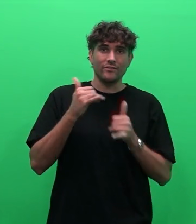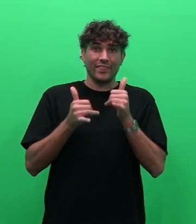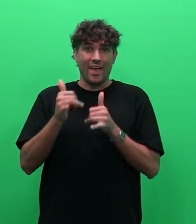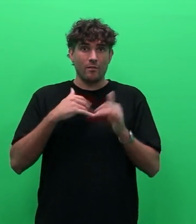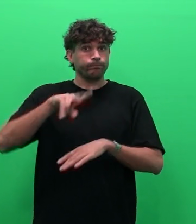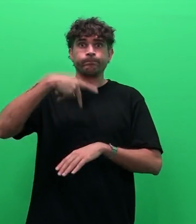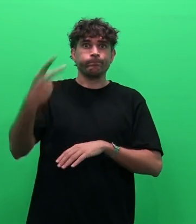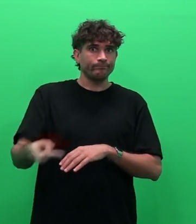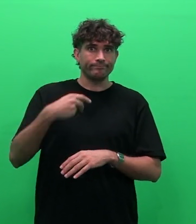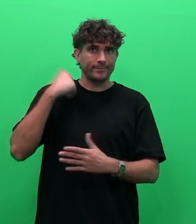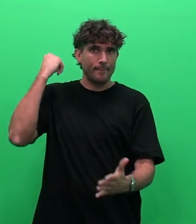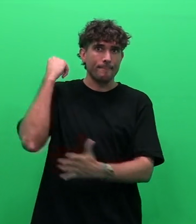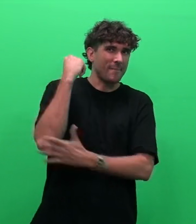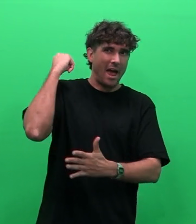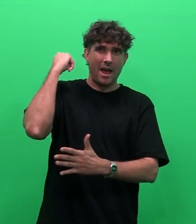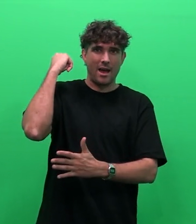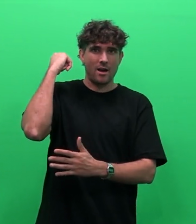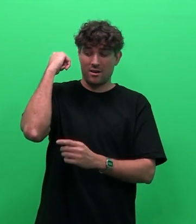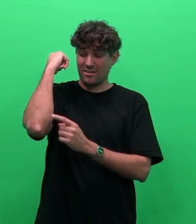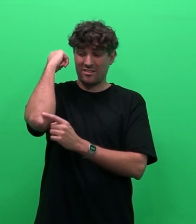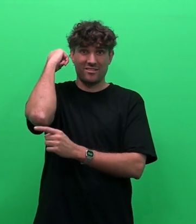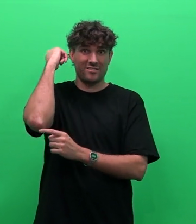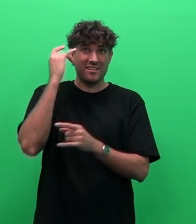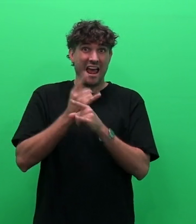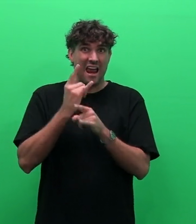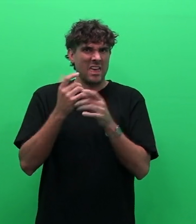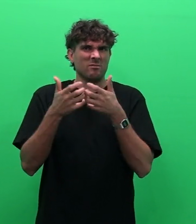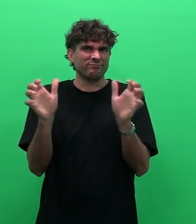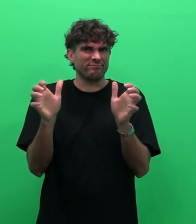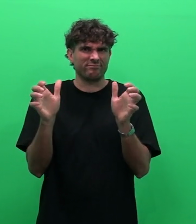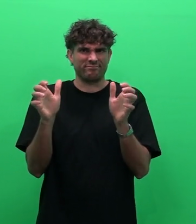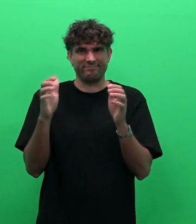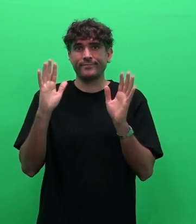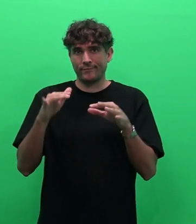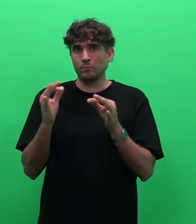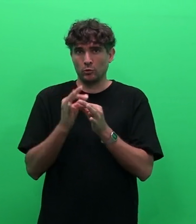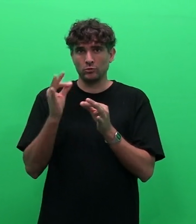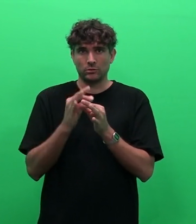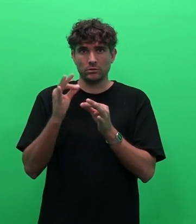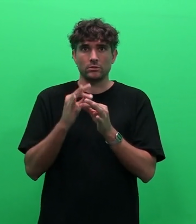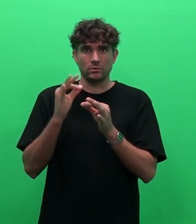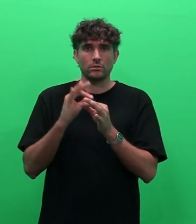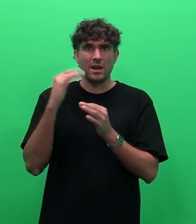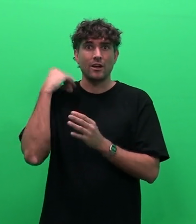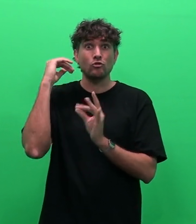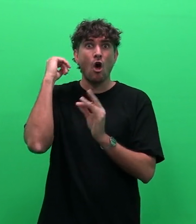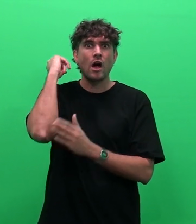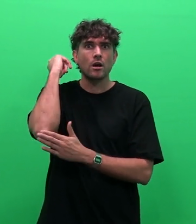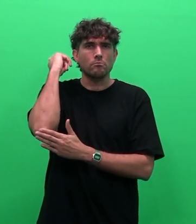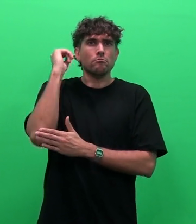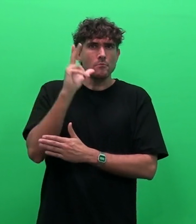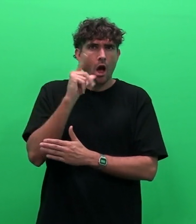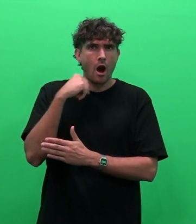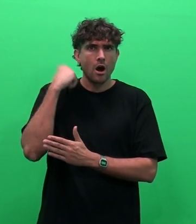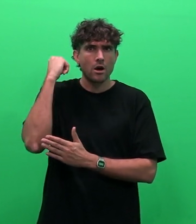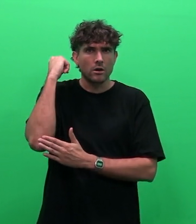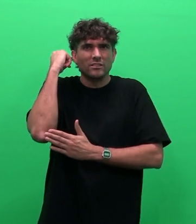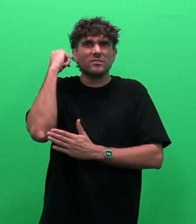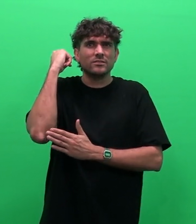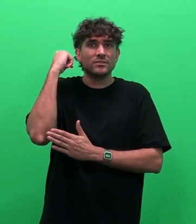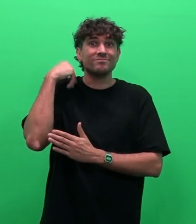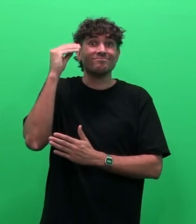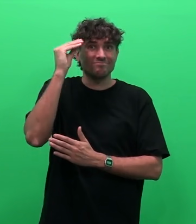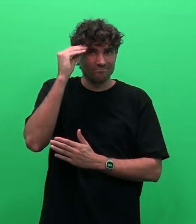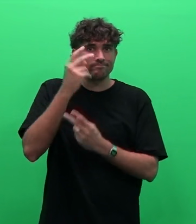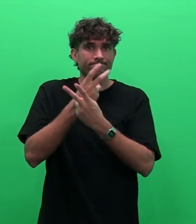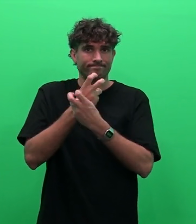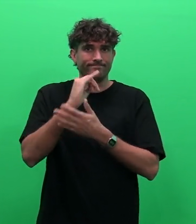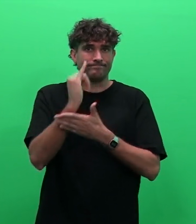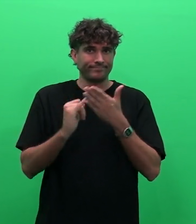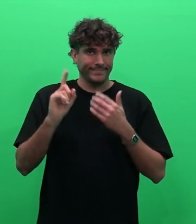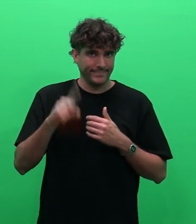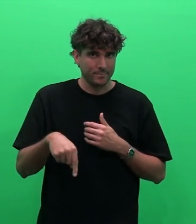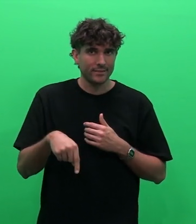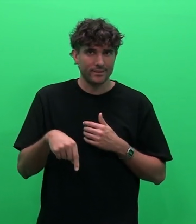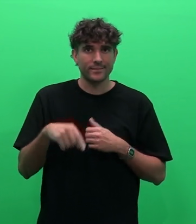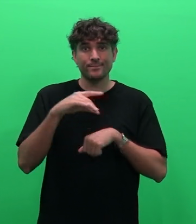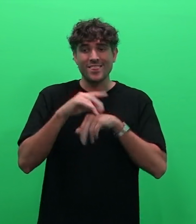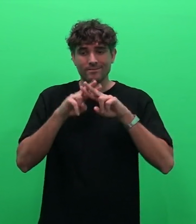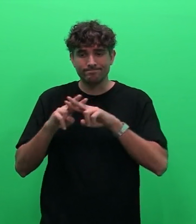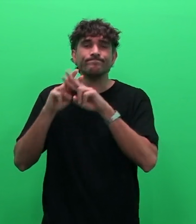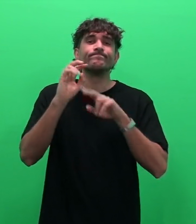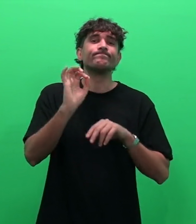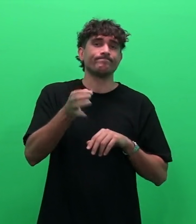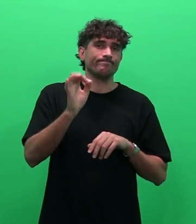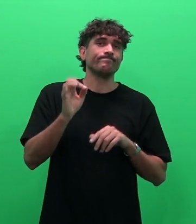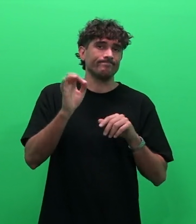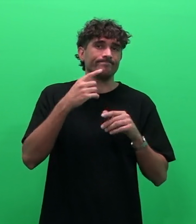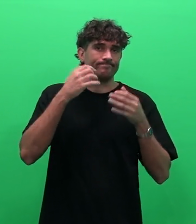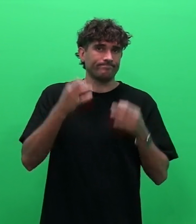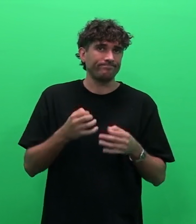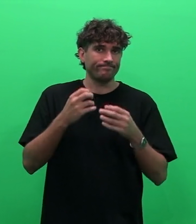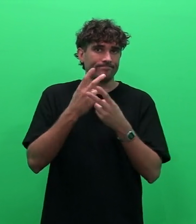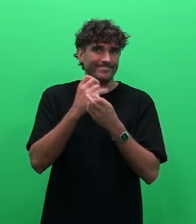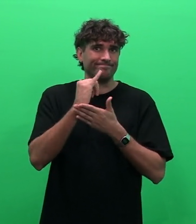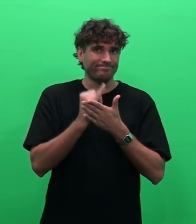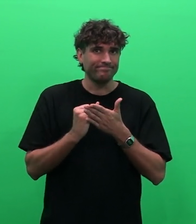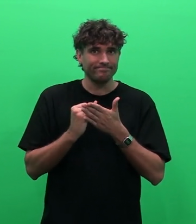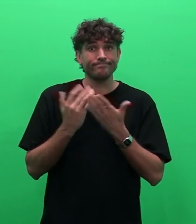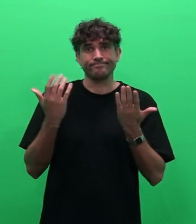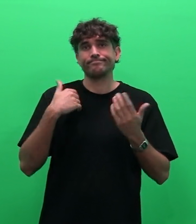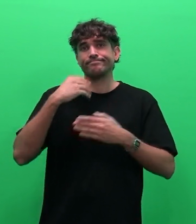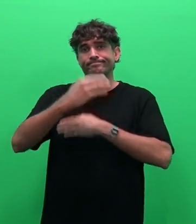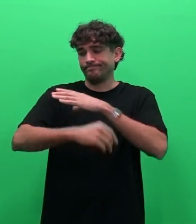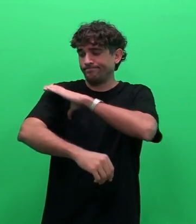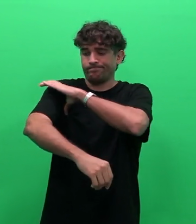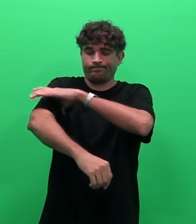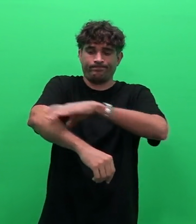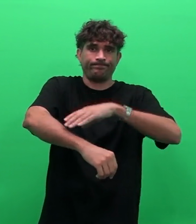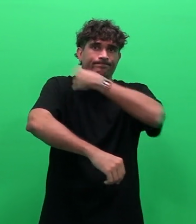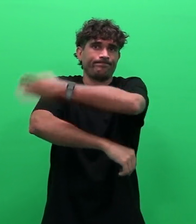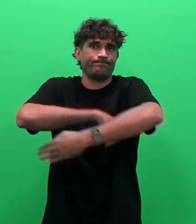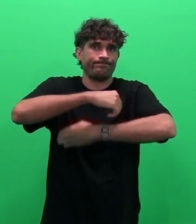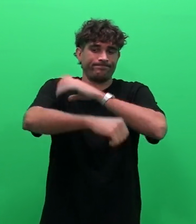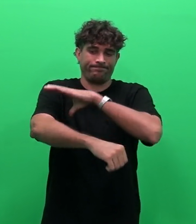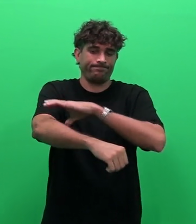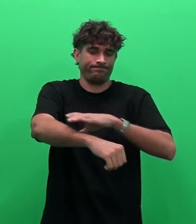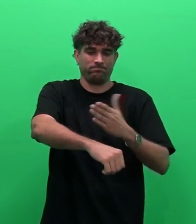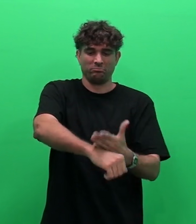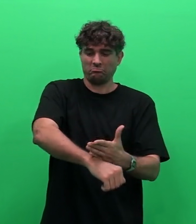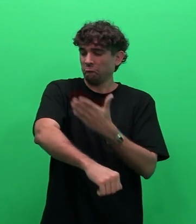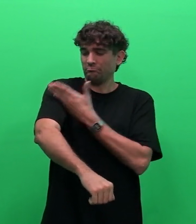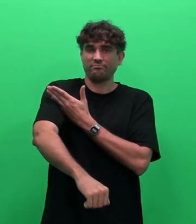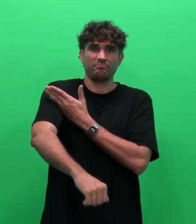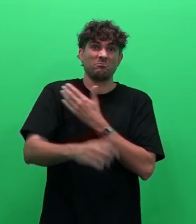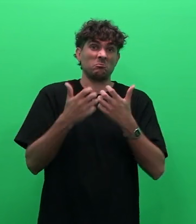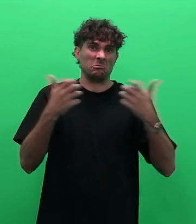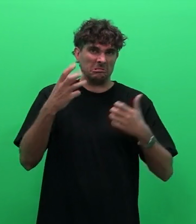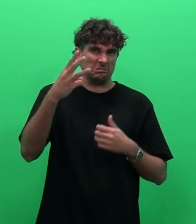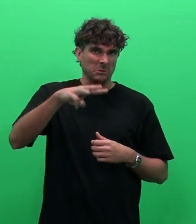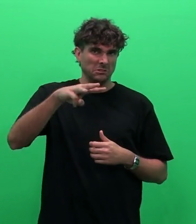Quan anava amb bicicleta vaig caure i em vaig donar un cop al colze, tenia el colze obert, veia la carn. Al final em van haver de posar punts, però quan em tocava la zona em feia mal. Creia que podia ser perquè tenia l'os escardat també. El metge ho va revisar i em va dir que sí, que tenia l'os fracturat, així que em van haver d'embenar tot el braç, des de l'espatlla fins al canell. El vaig portar així tres mesos.